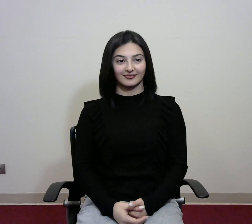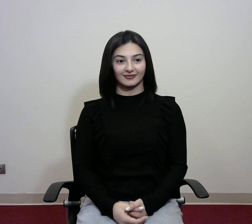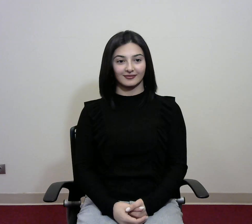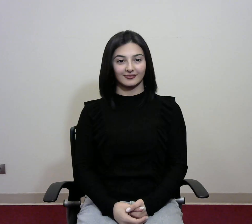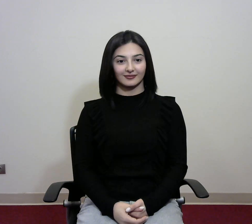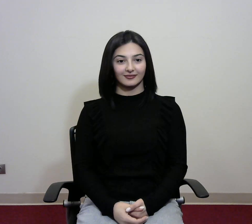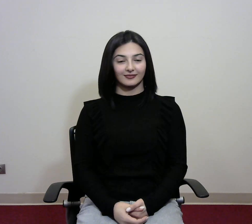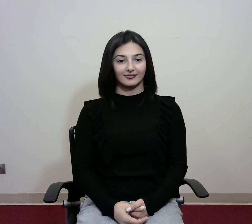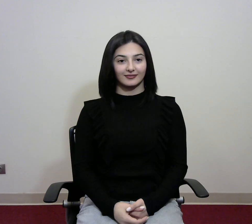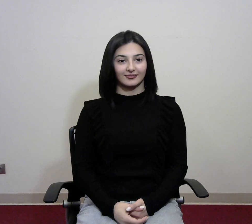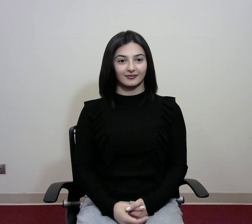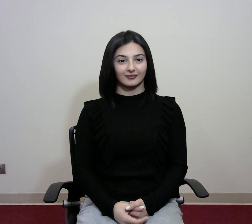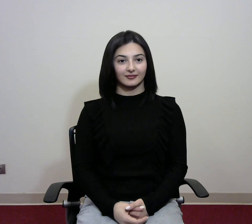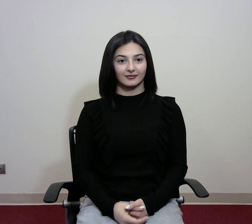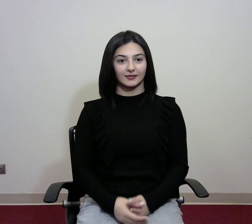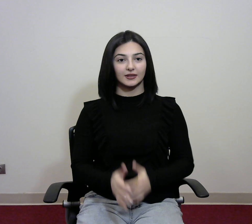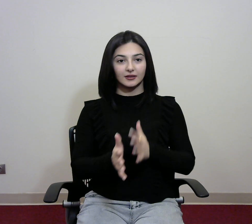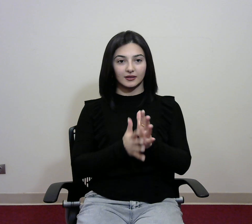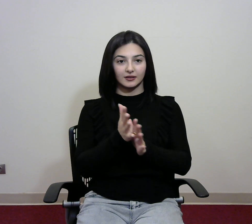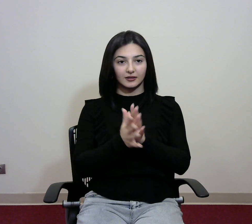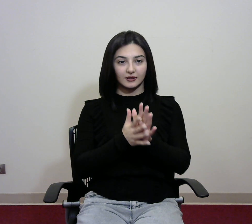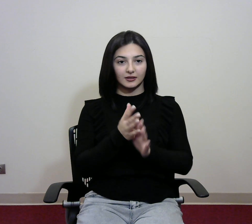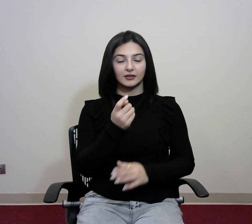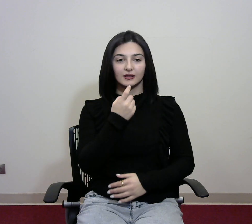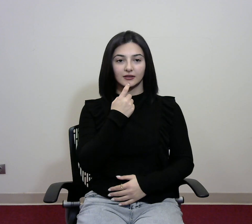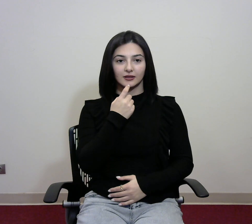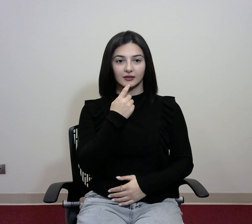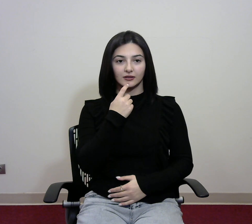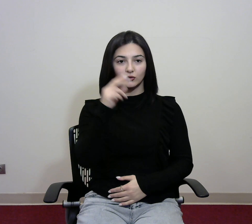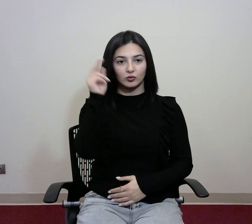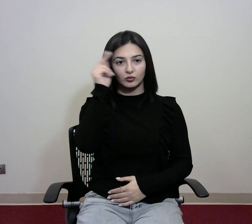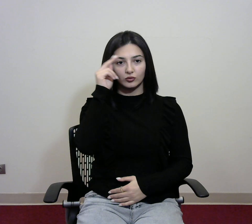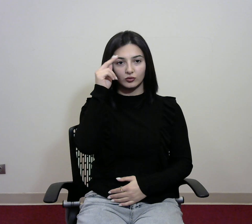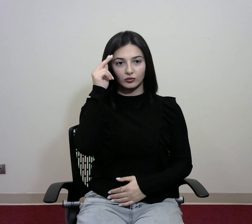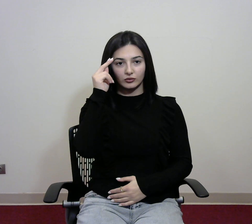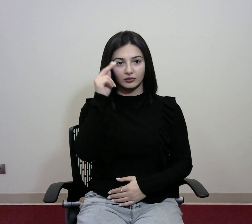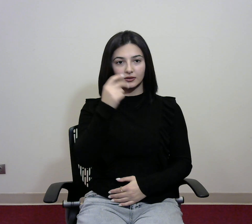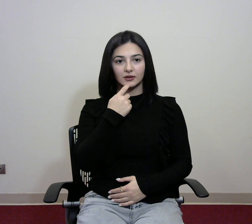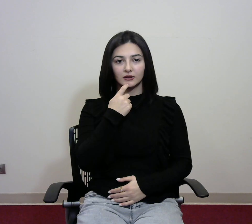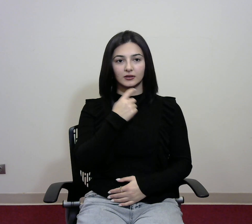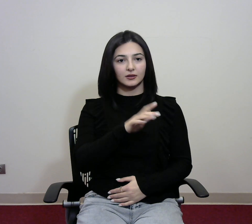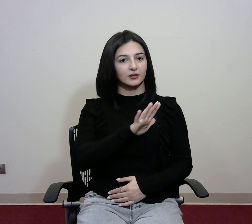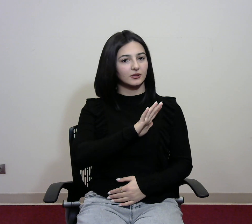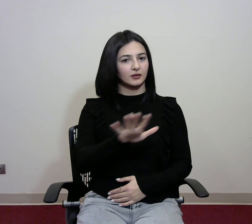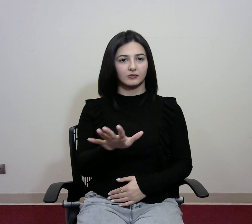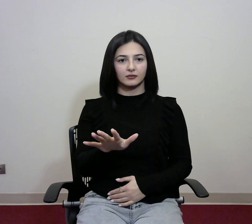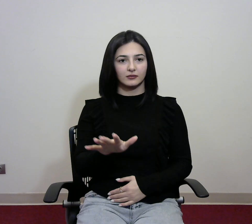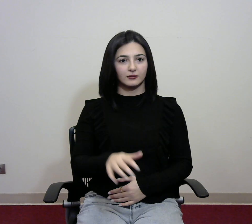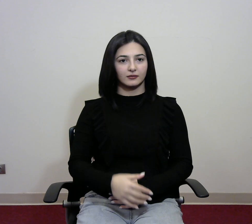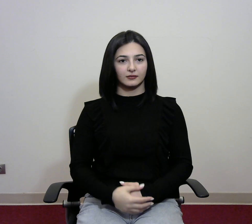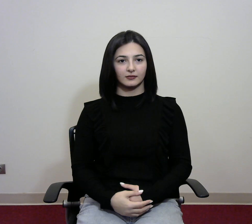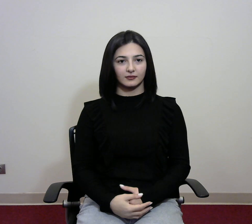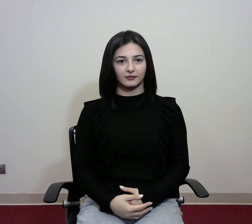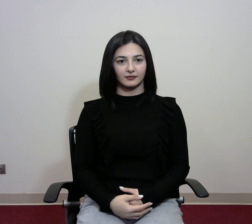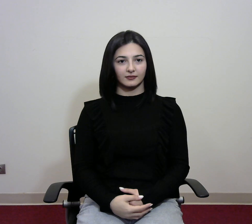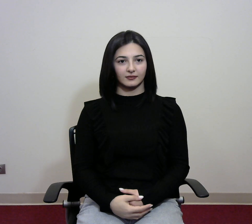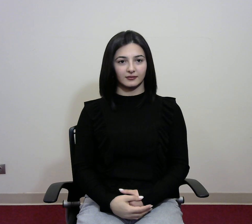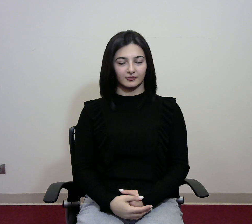İşarə dilini öyrənmək çətin deyil